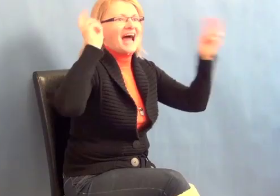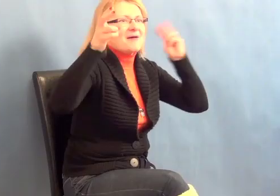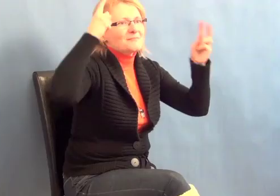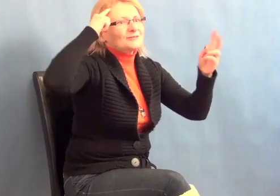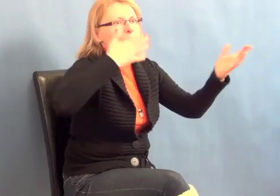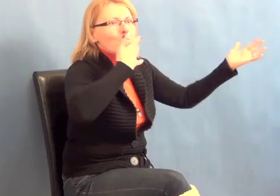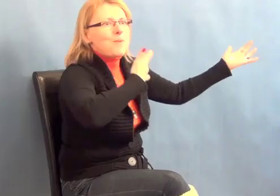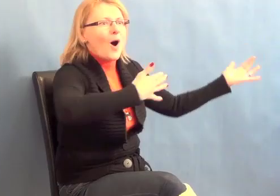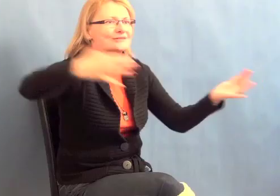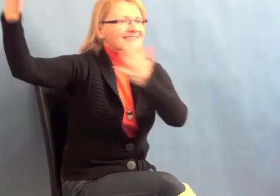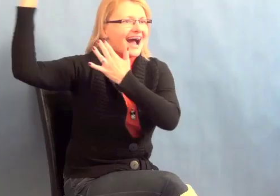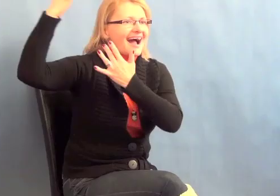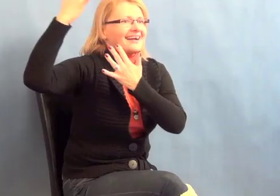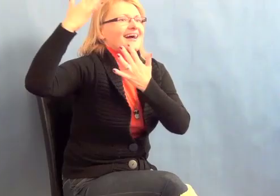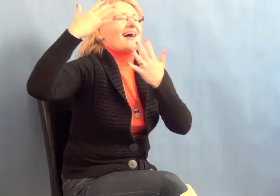A oni myśleli, że to pożar.